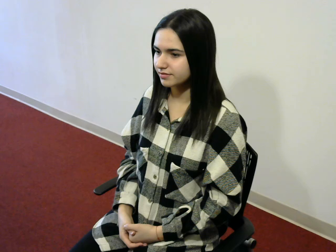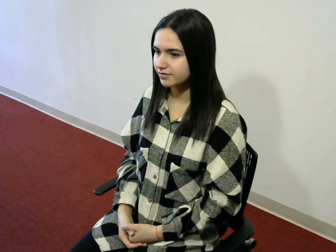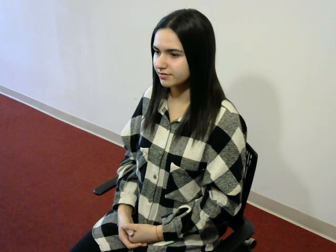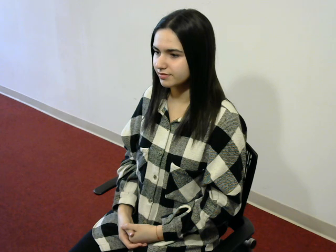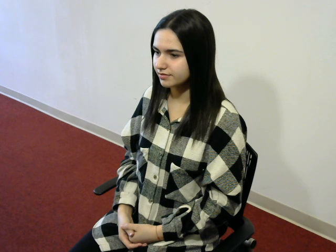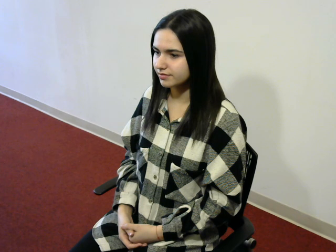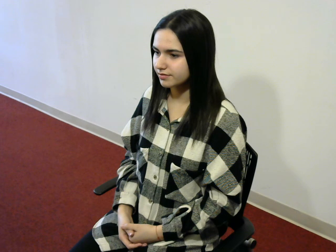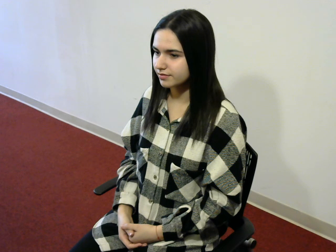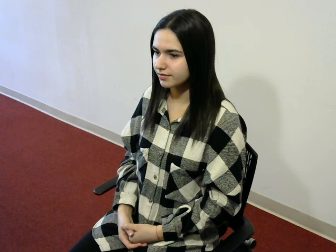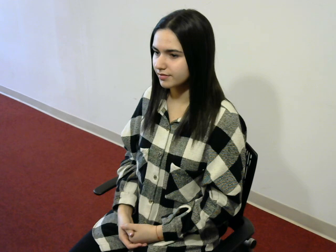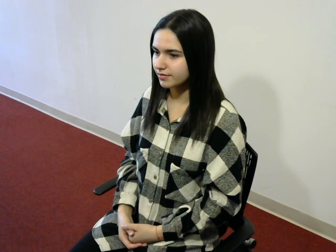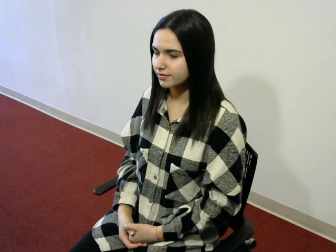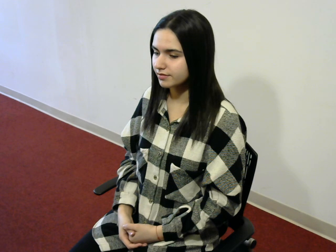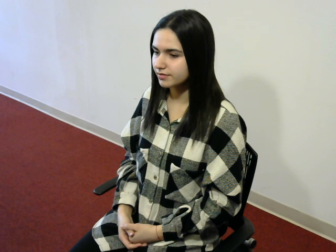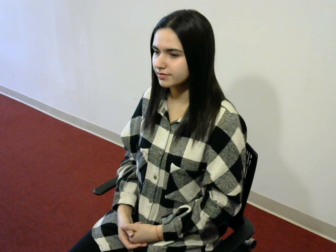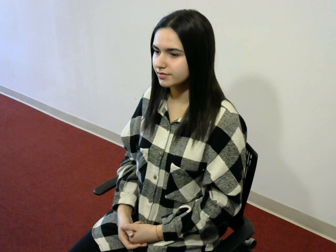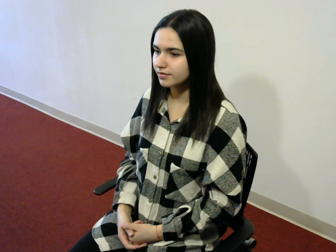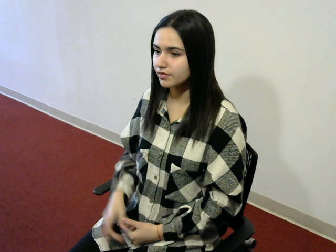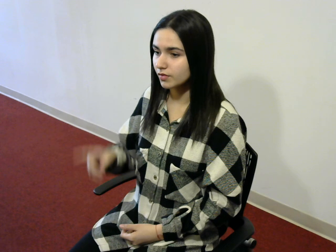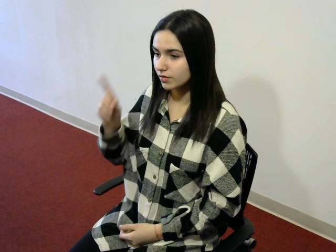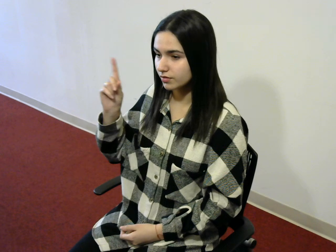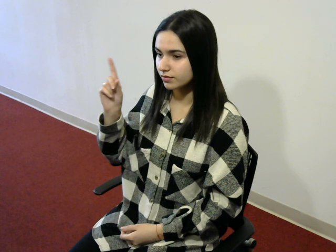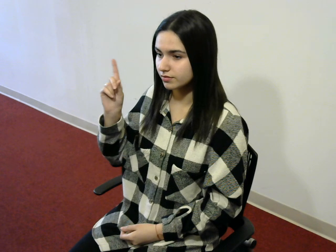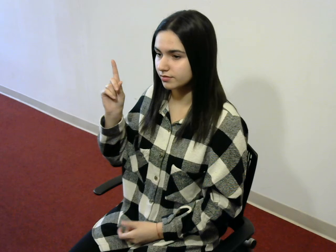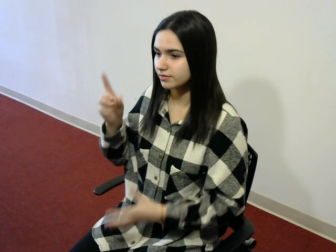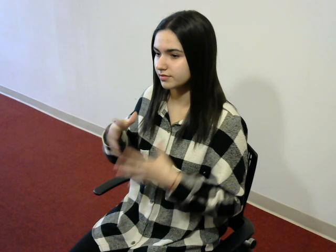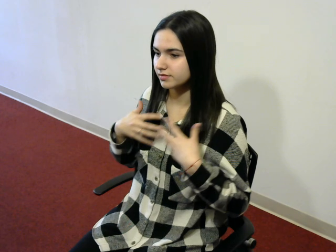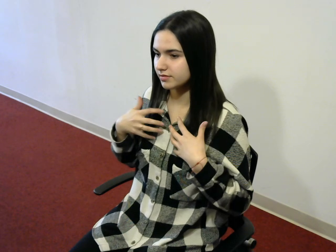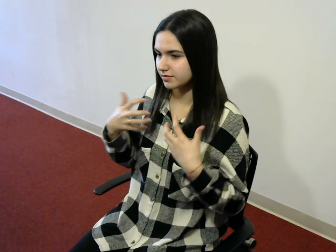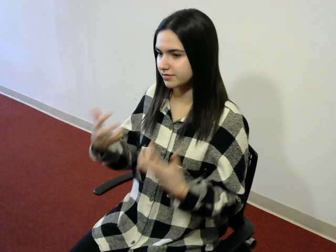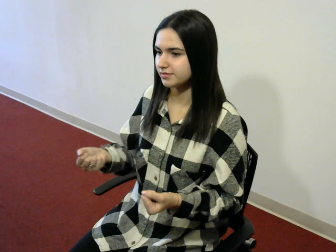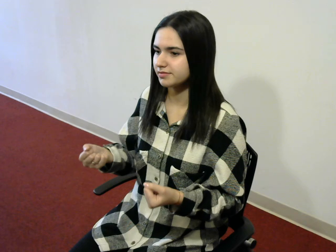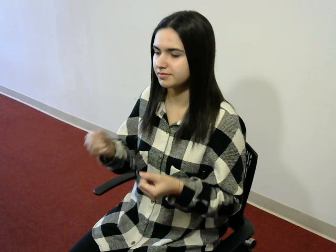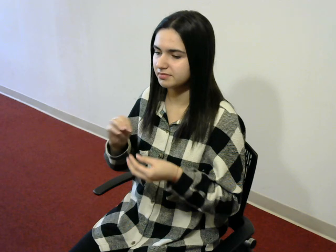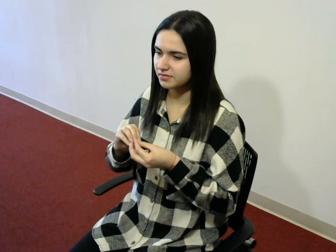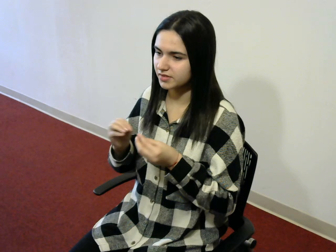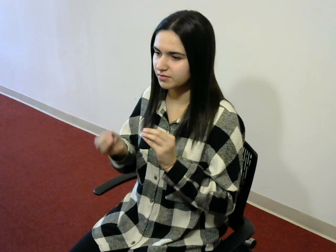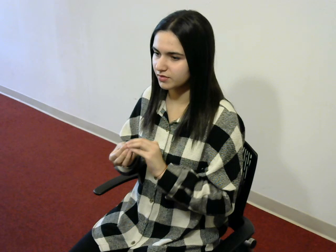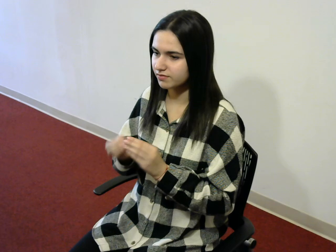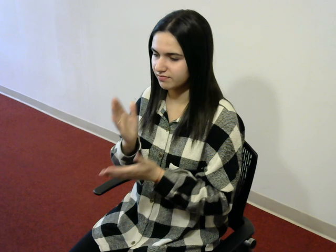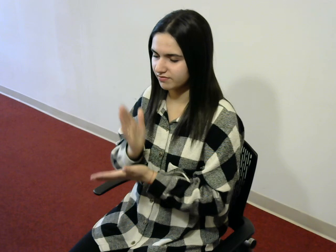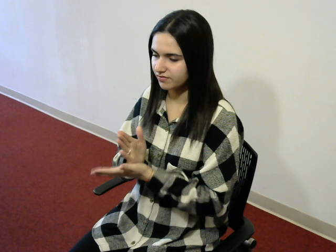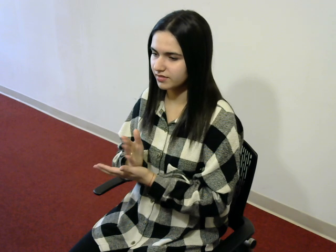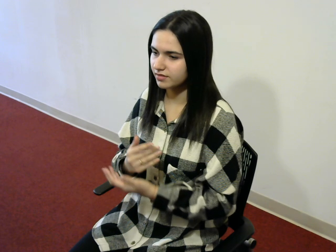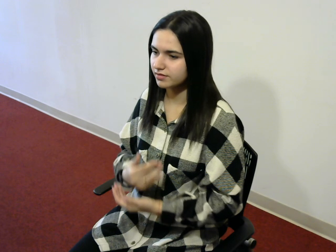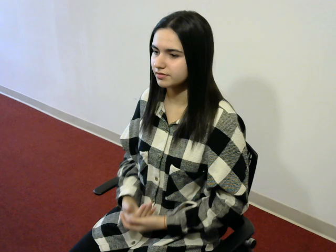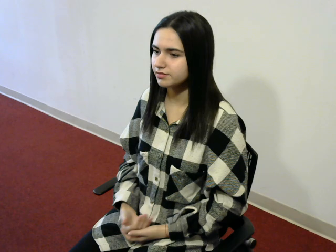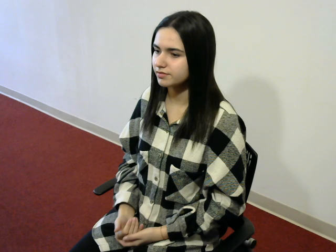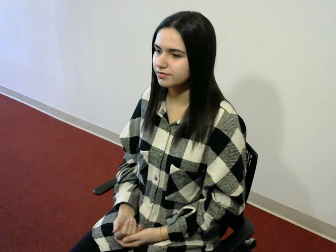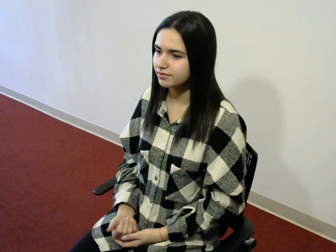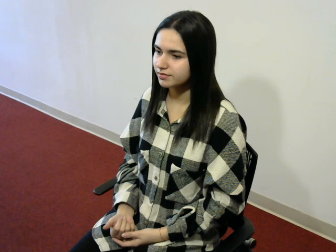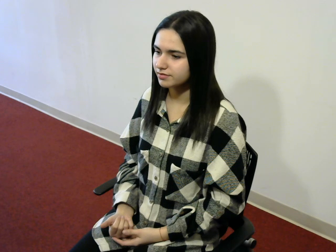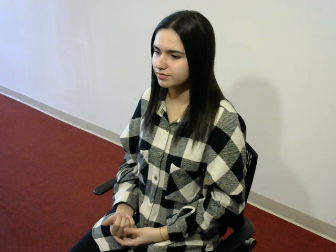Onun sağlamlıq problemi var